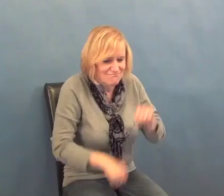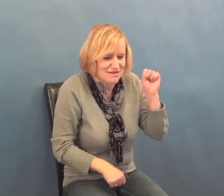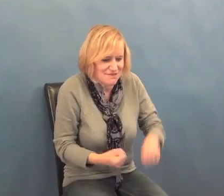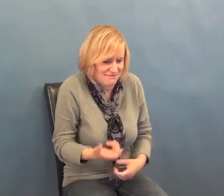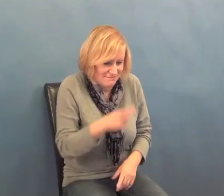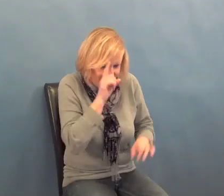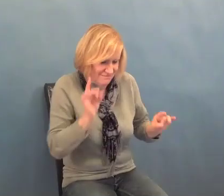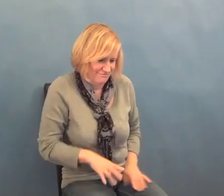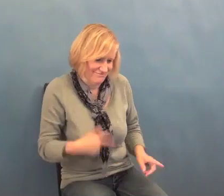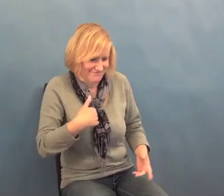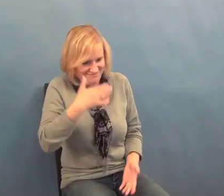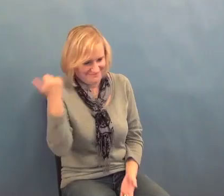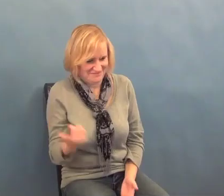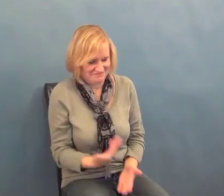Słychać tylko jak chodzą i może ludzie się boją.